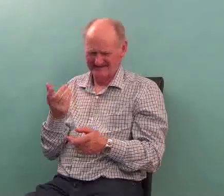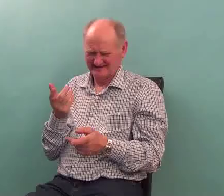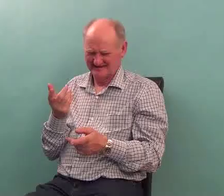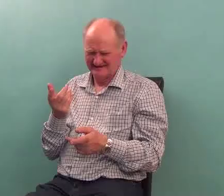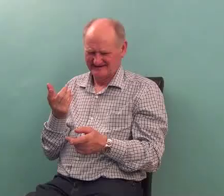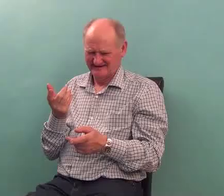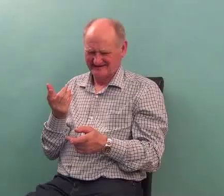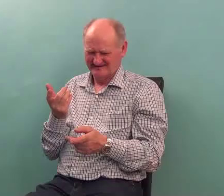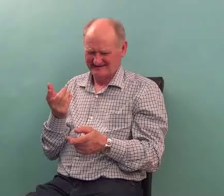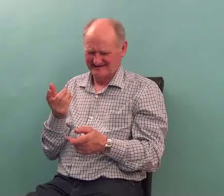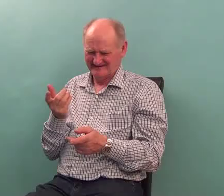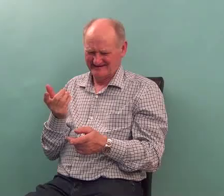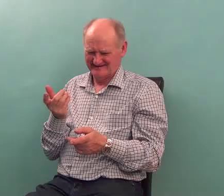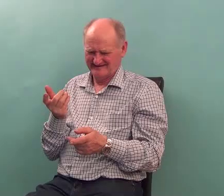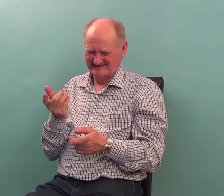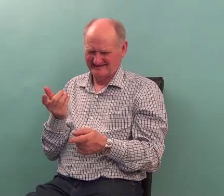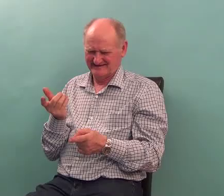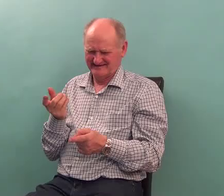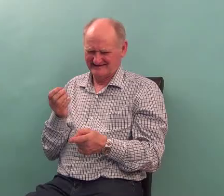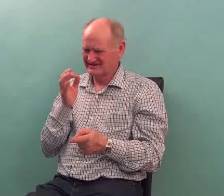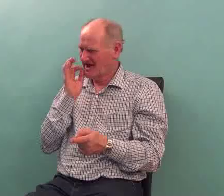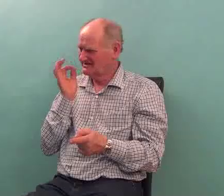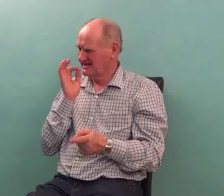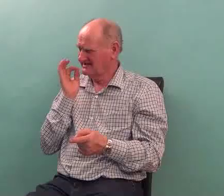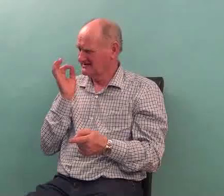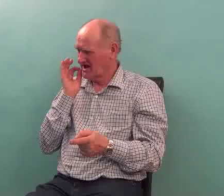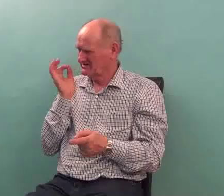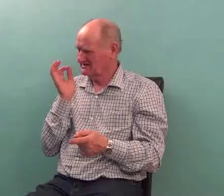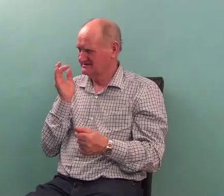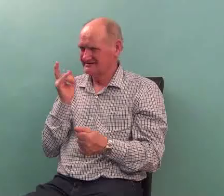To... kotek.